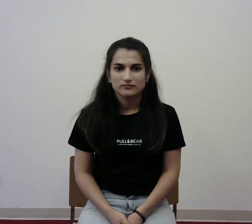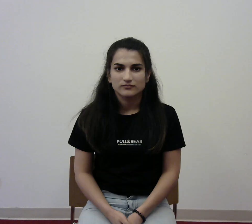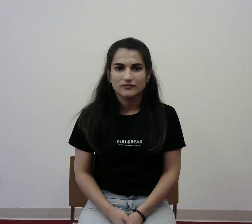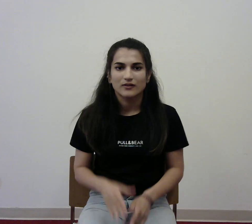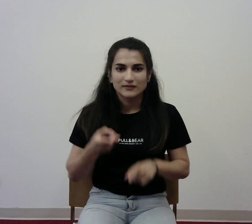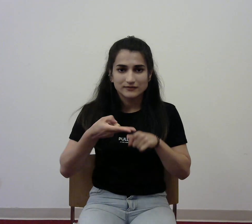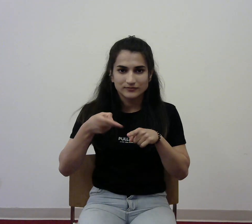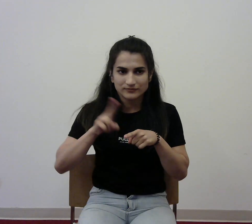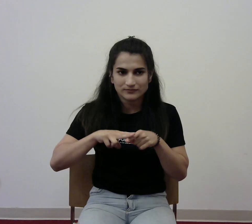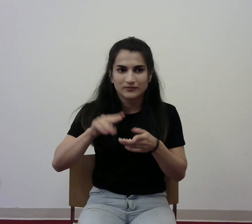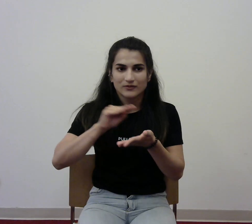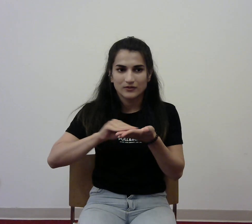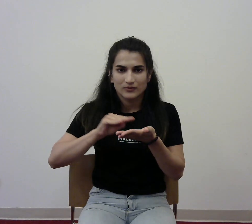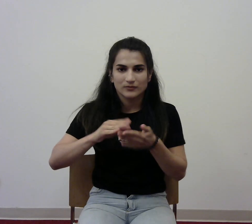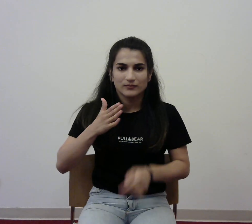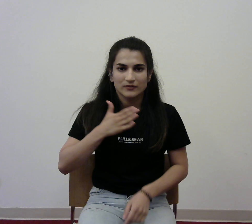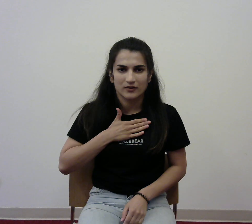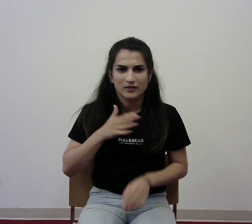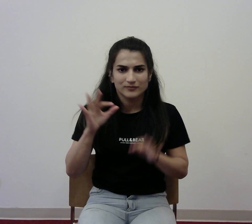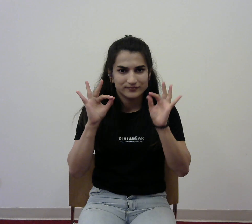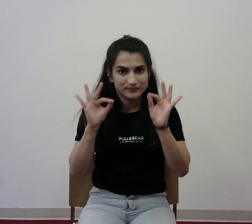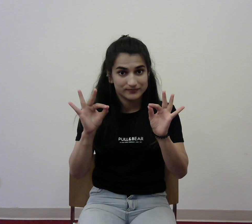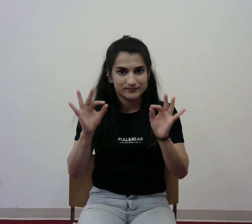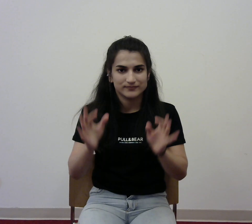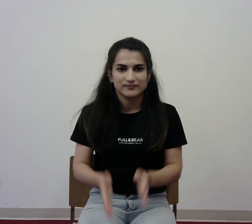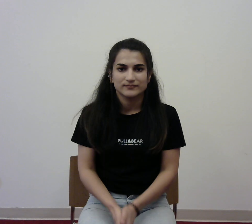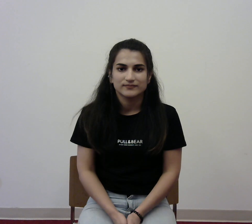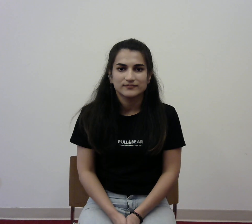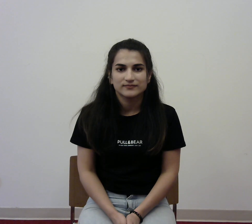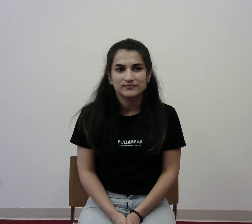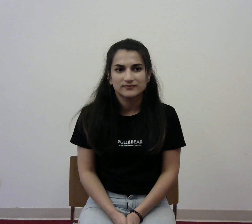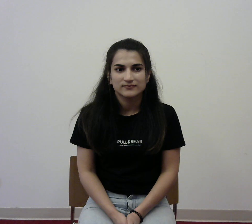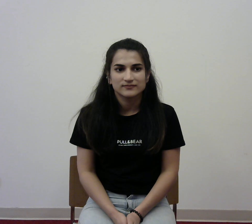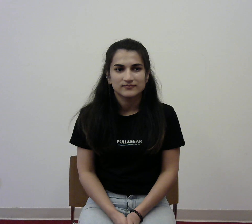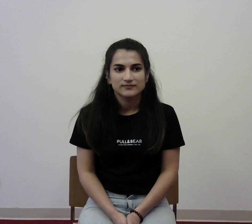Bu yazılar mənə aiddir